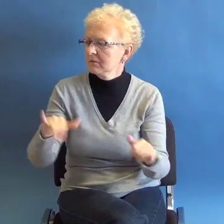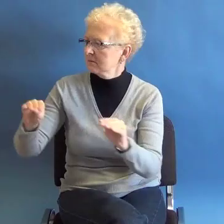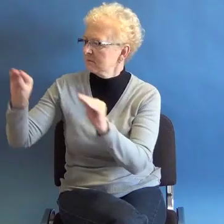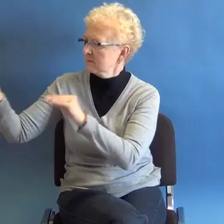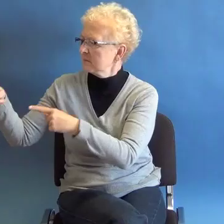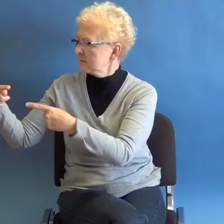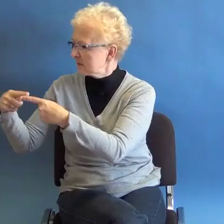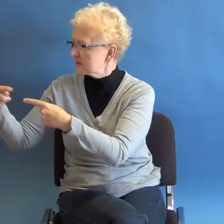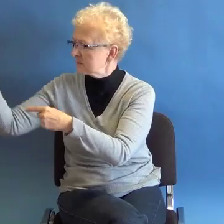Tam, gdzie pasują.